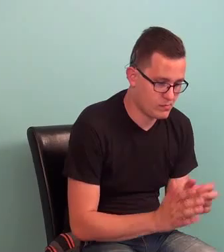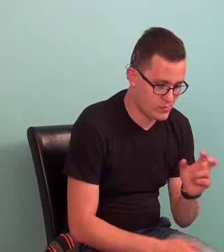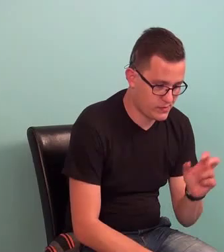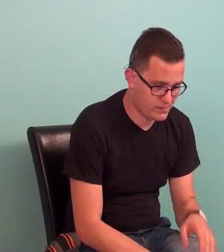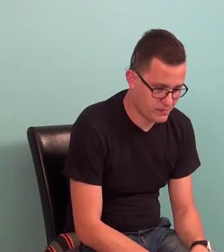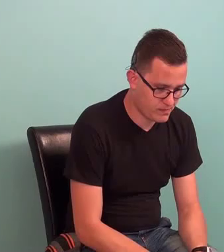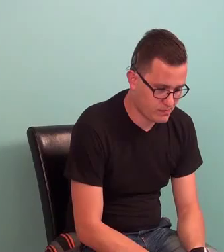W czwartek.